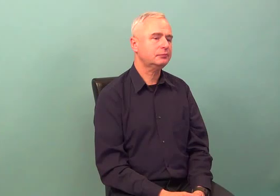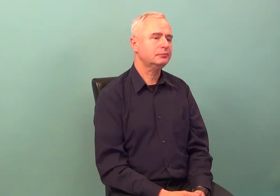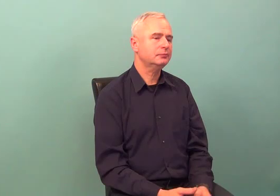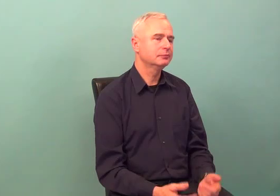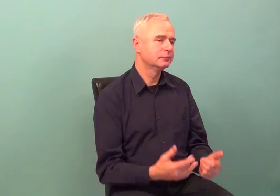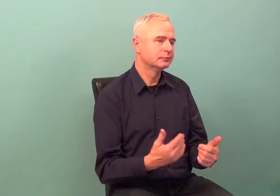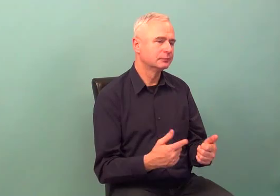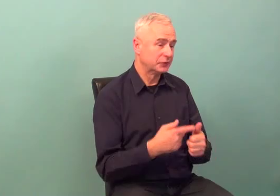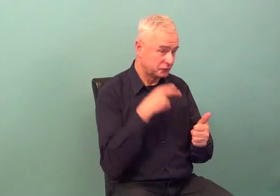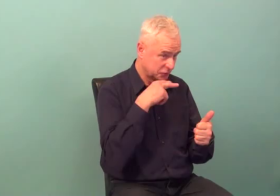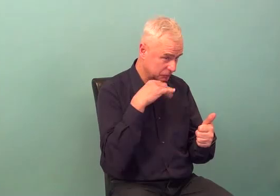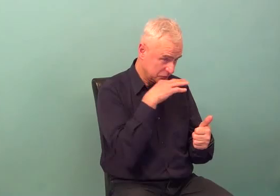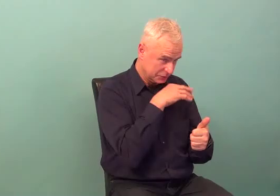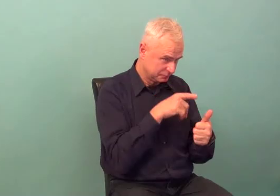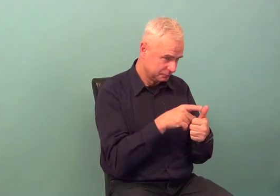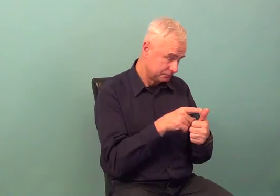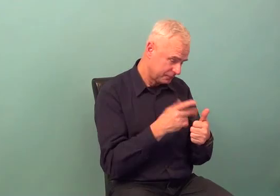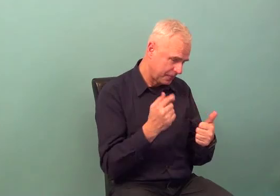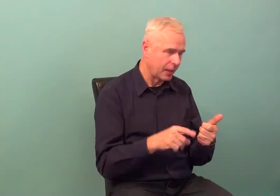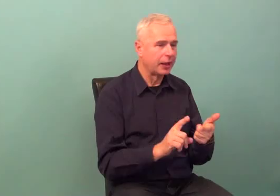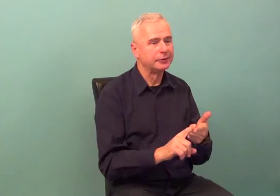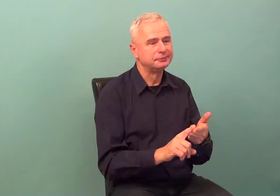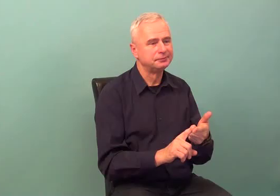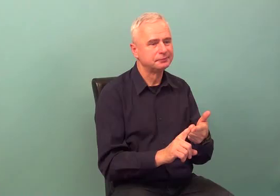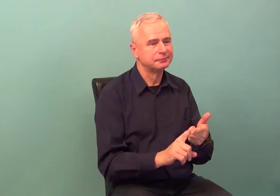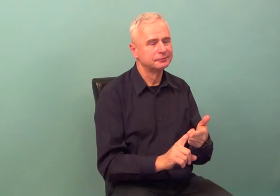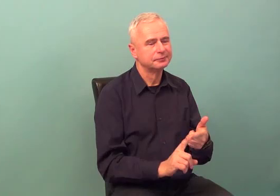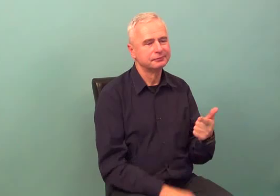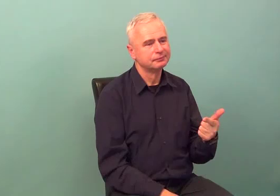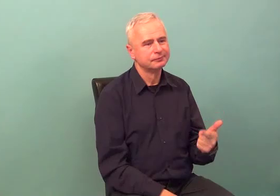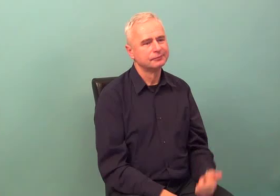Po pierwsze to woda, a po drugie...